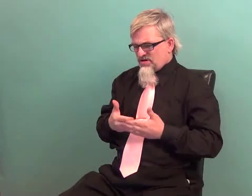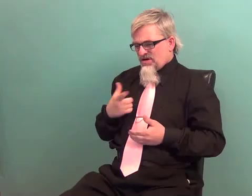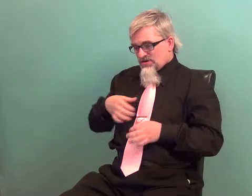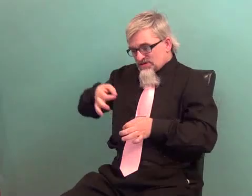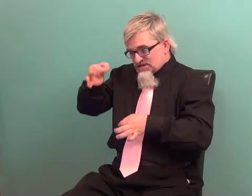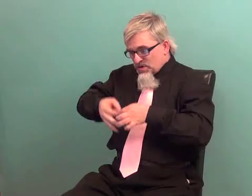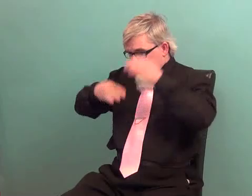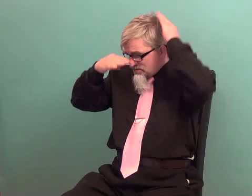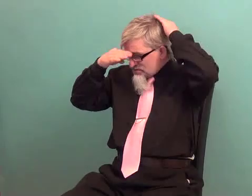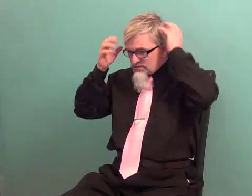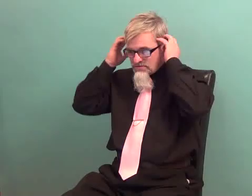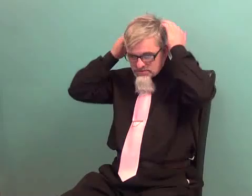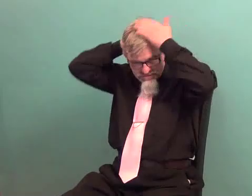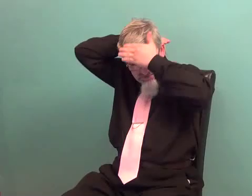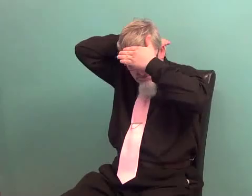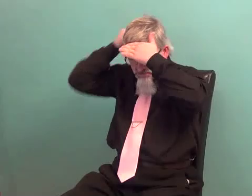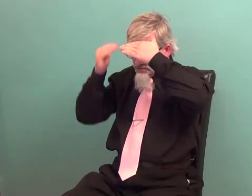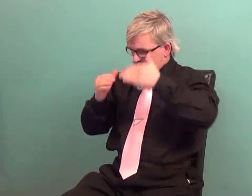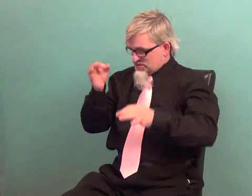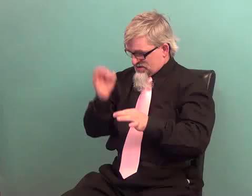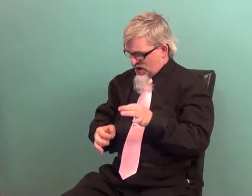Dokładnie i równo trzeba założyć, aż do środka czoła.